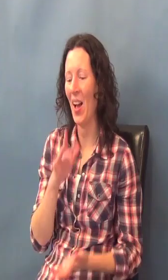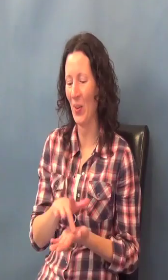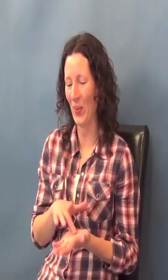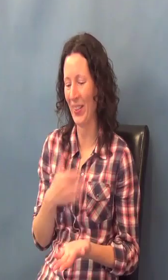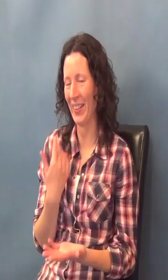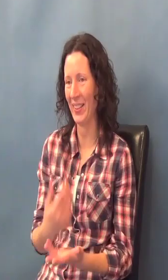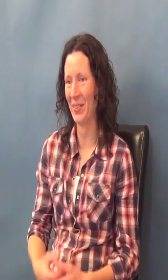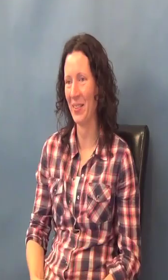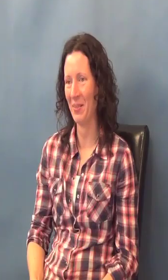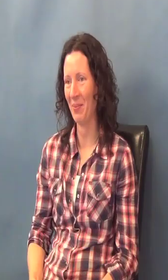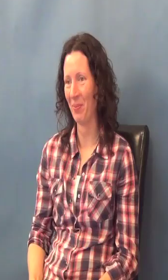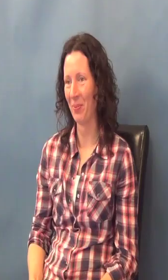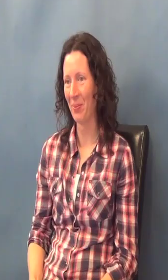Nie ma tam gorącego i tłustego jedzenia.